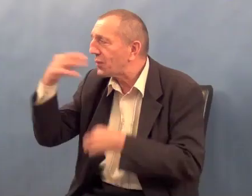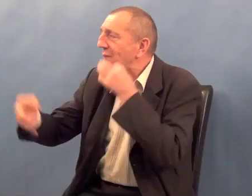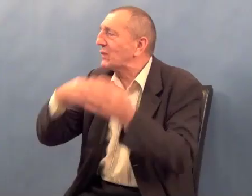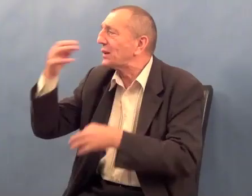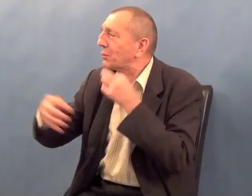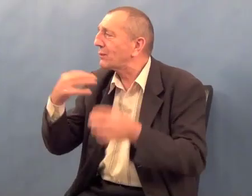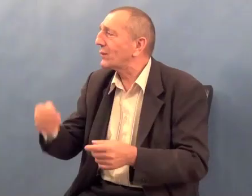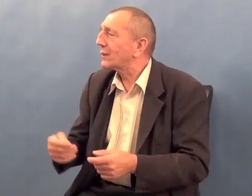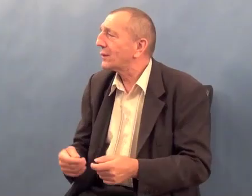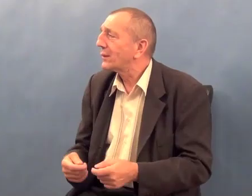Muzyka.